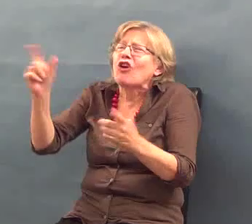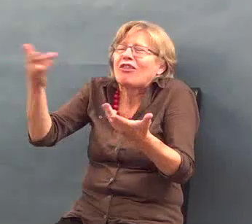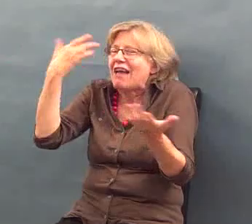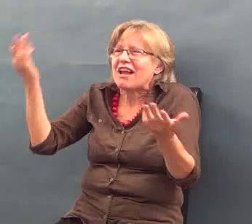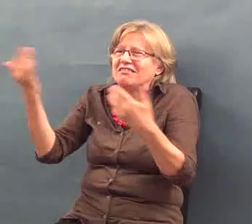Koniec.